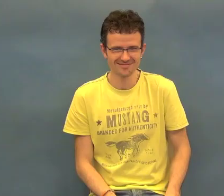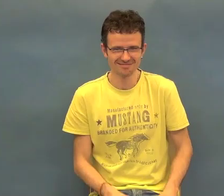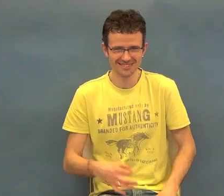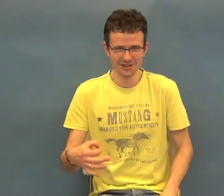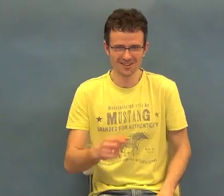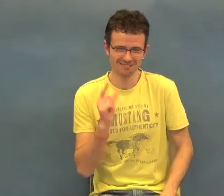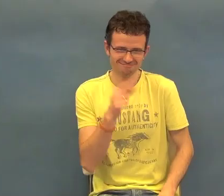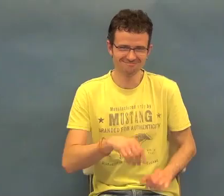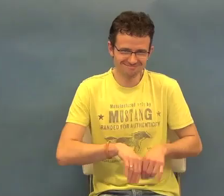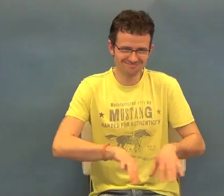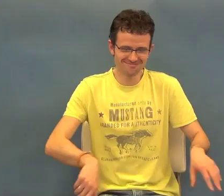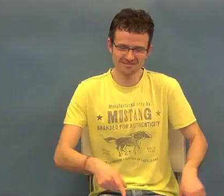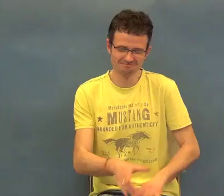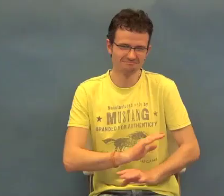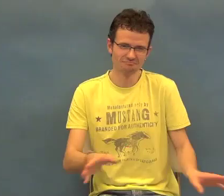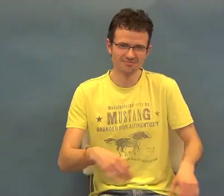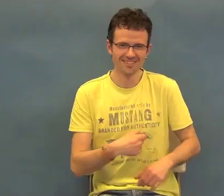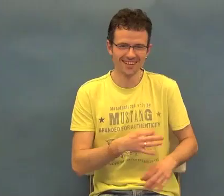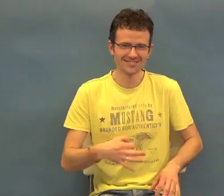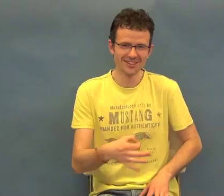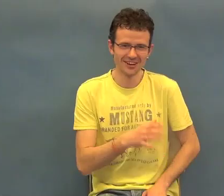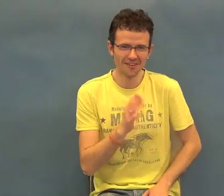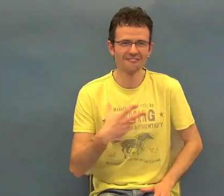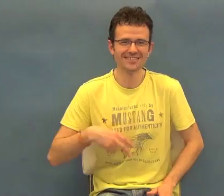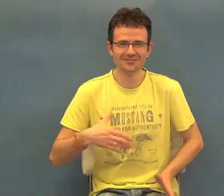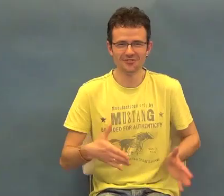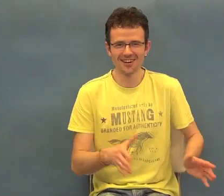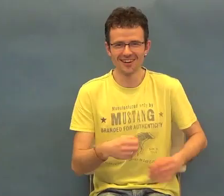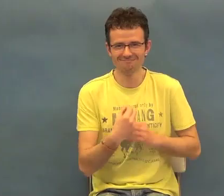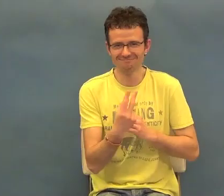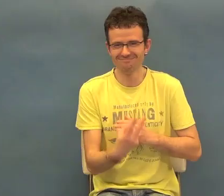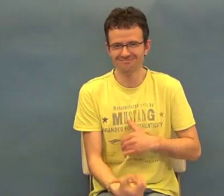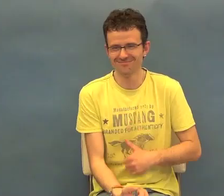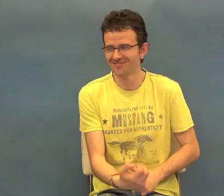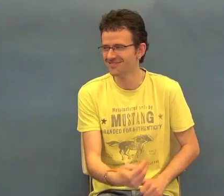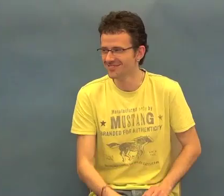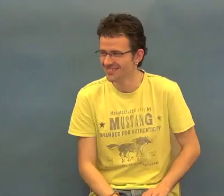W jeziorze popływać albo w Wiśle ponurkować.